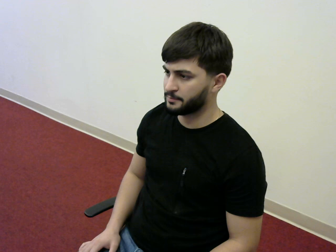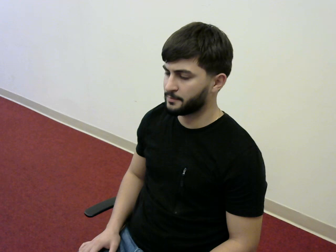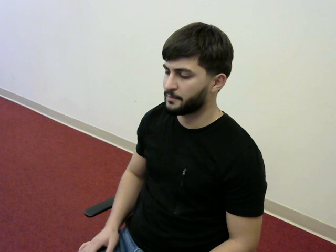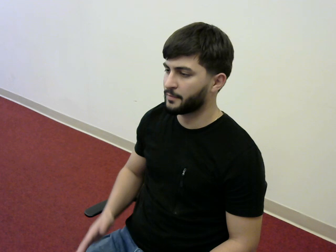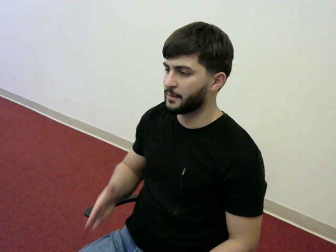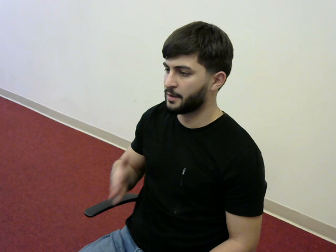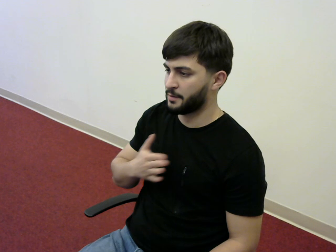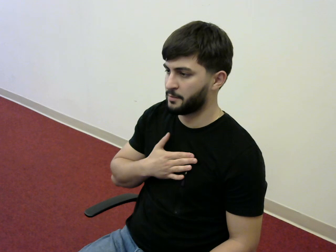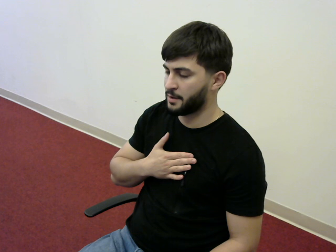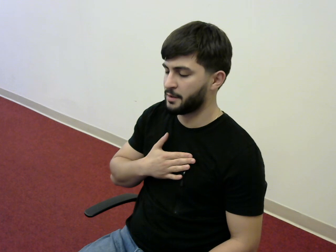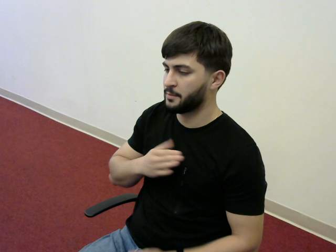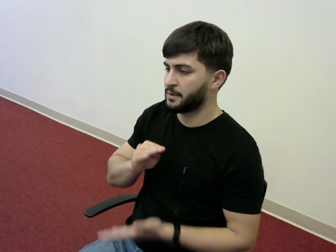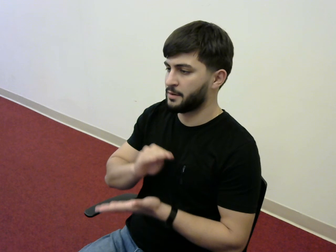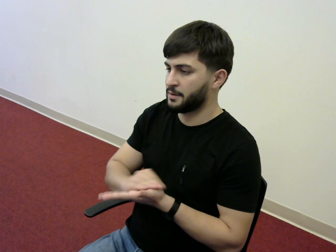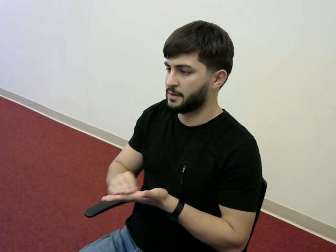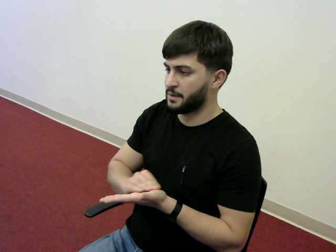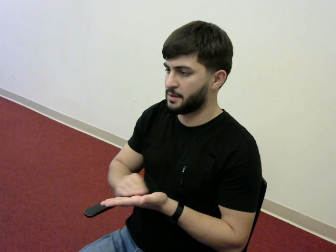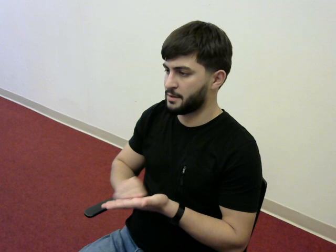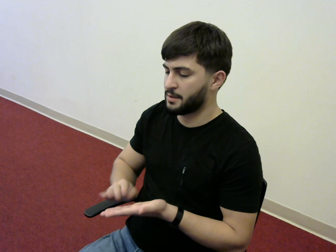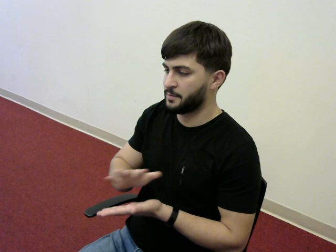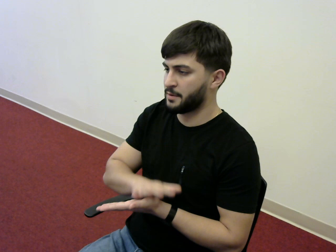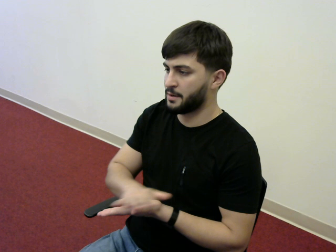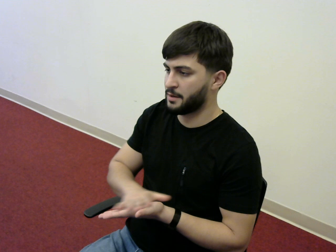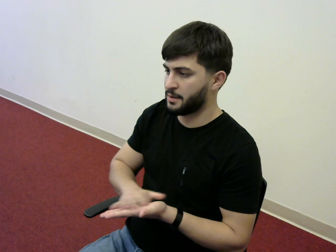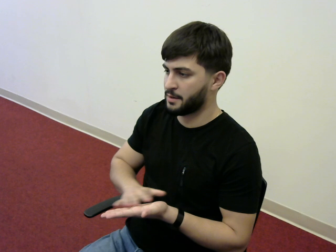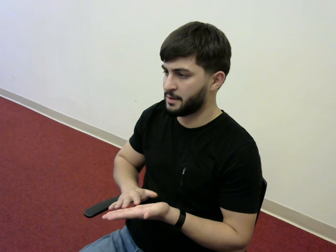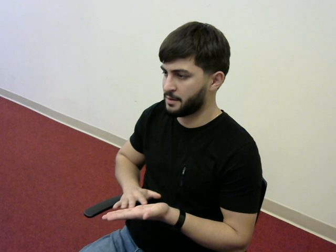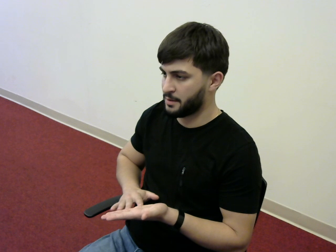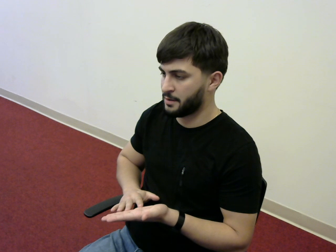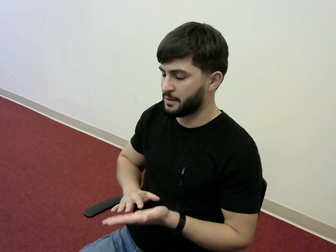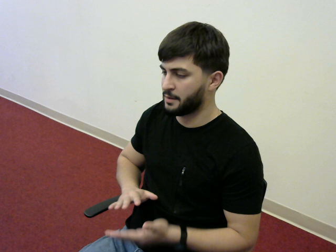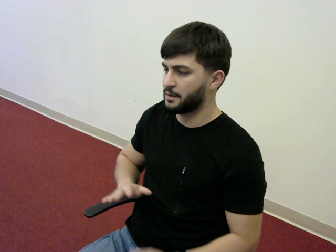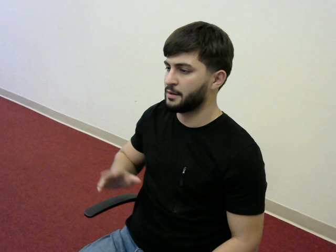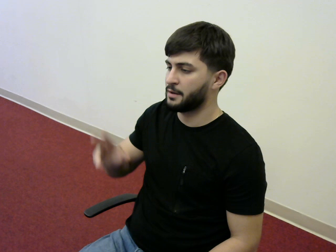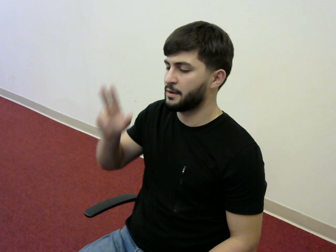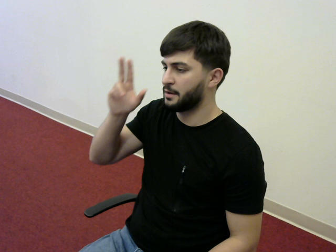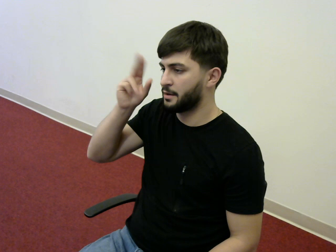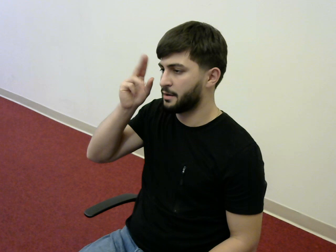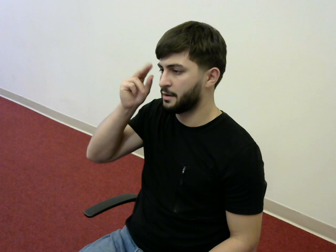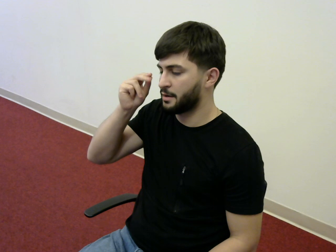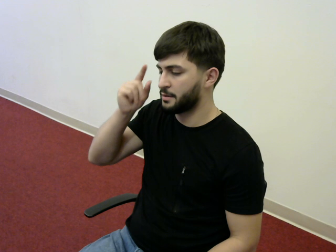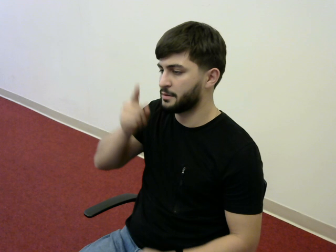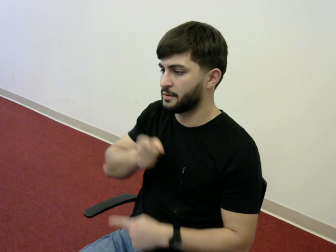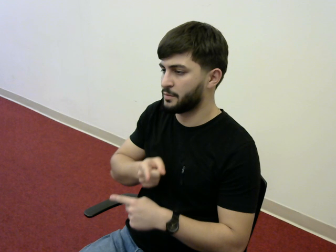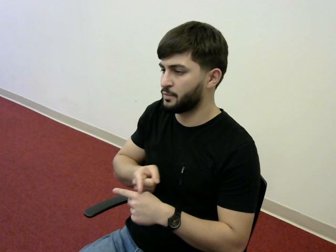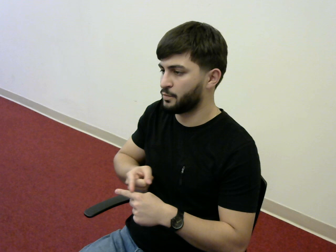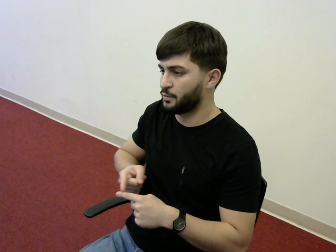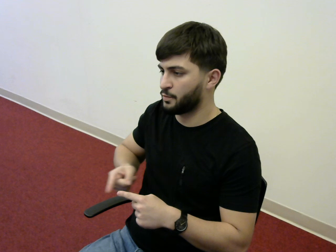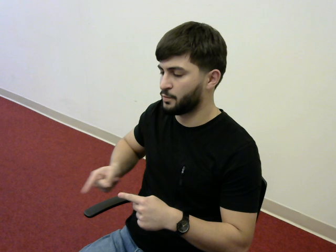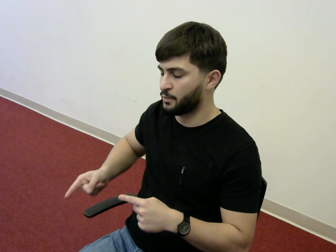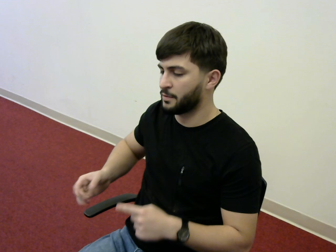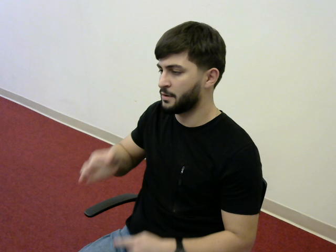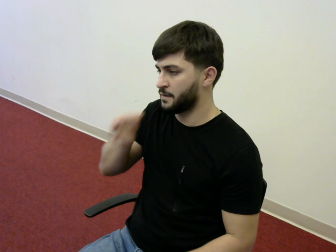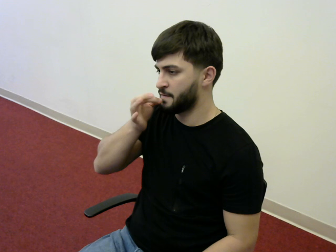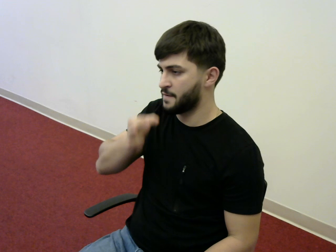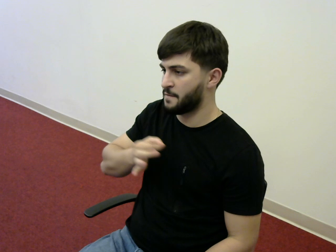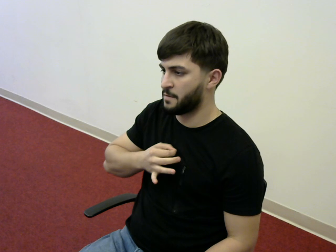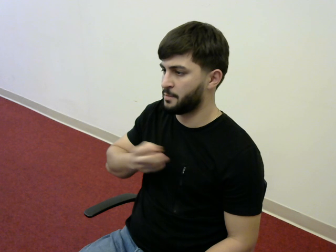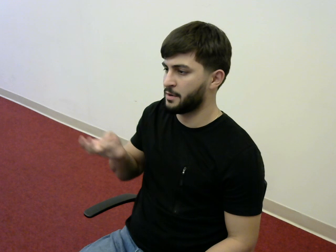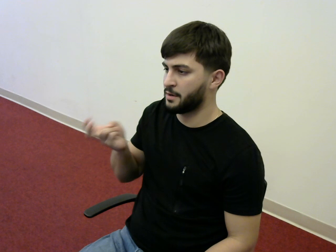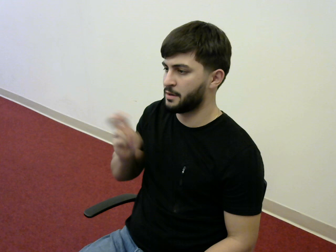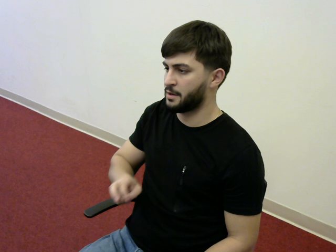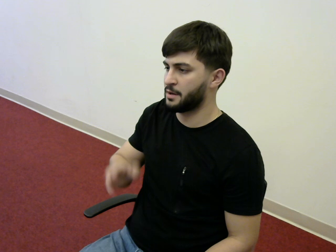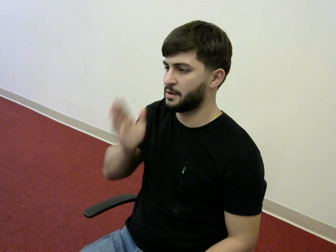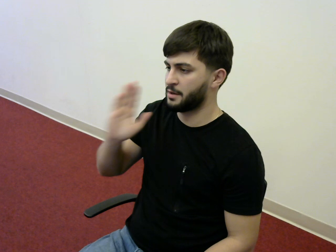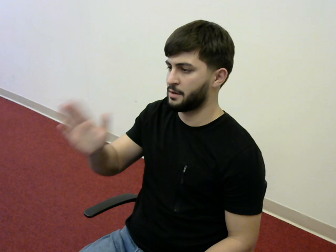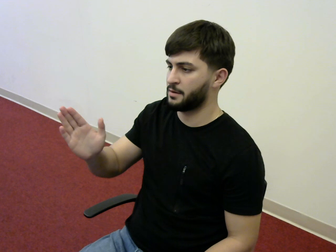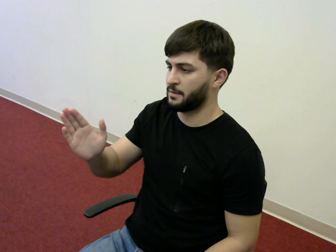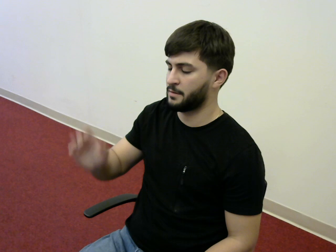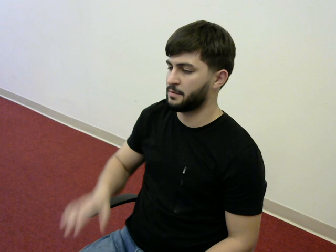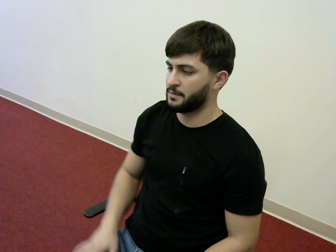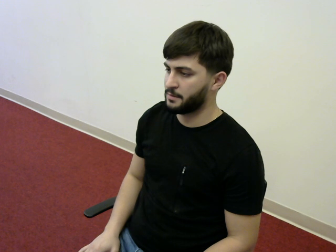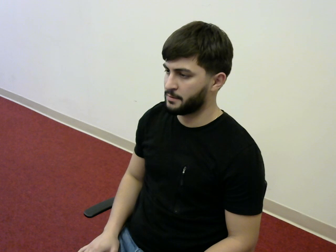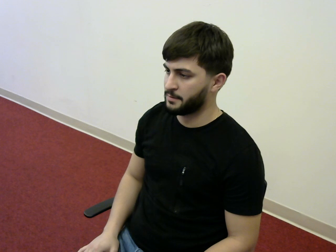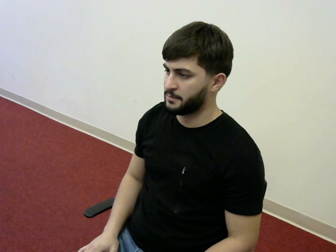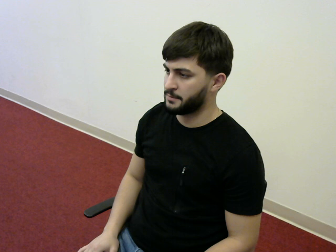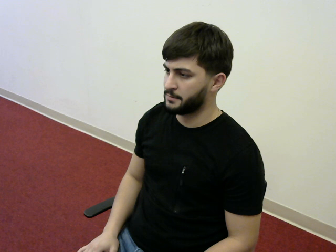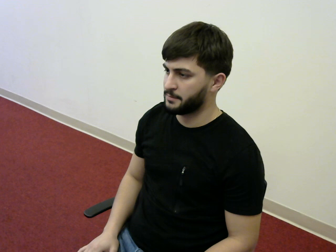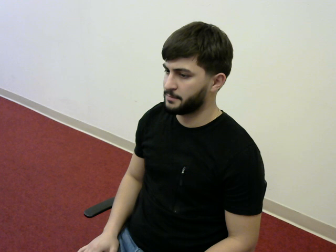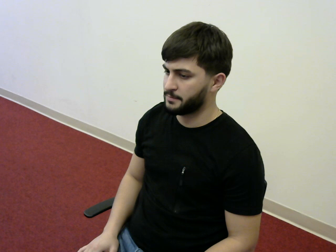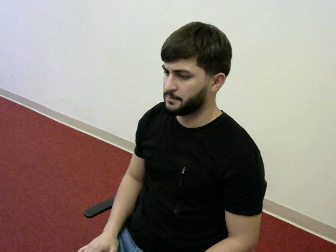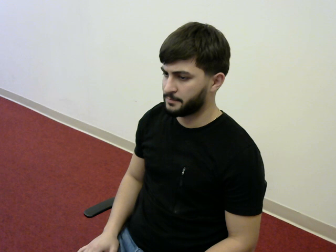Mənim yazdığım ərizəyə hansı müddətdə cavab gələcək?